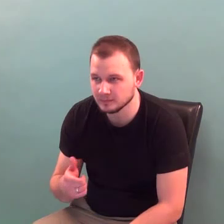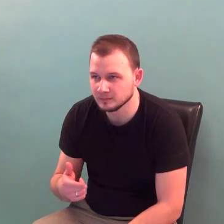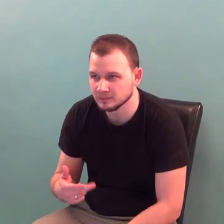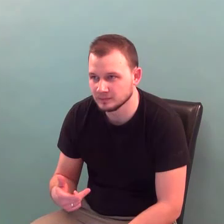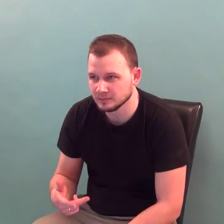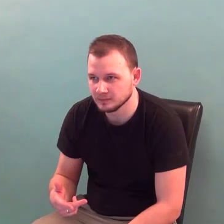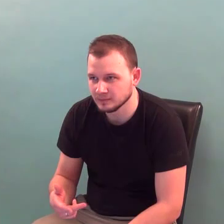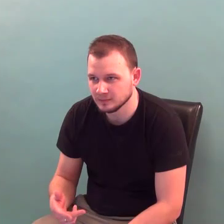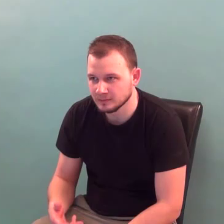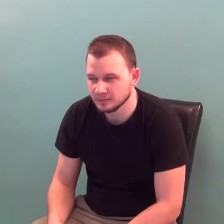Dwadzieścia trzy.